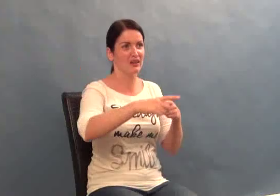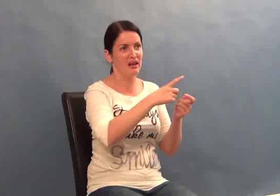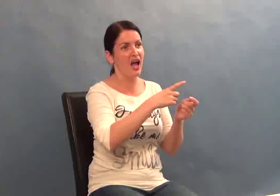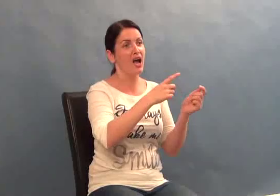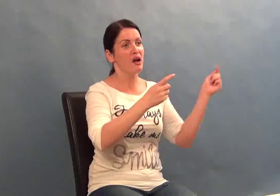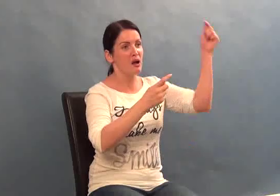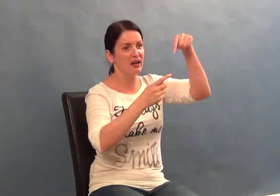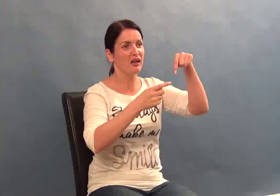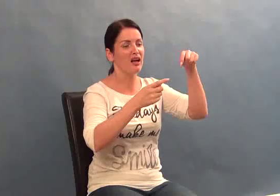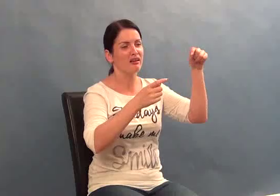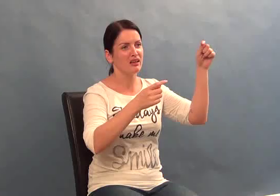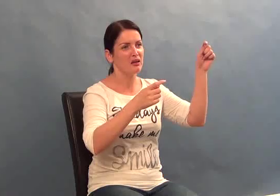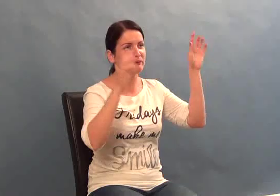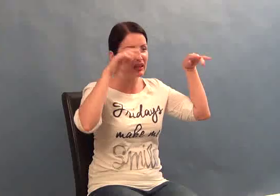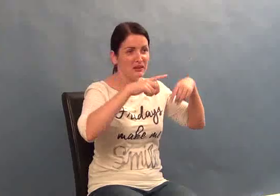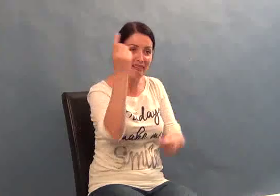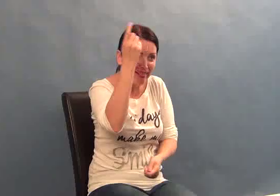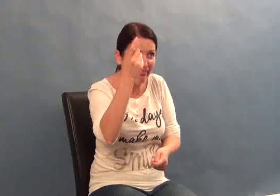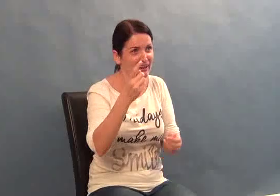Ptaszek przyszedł i pokazał "nie wolno".